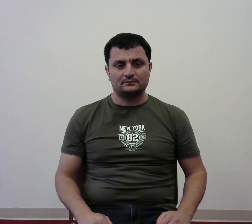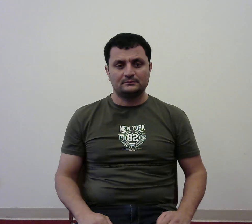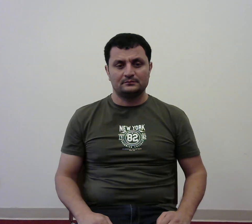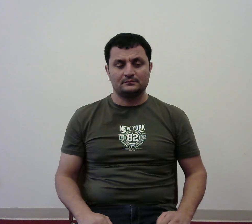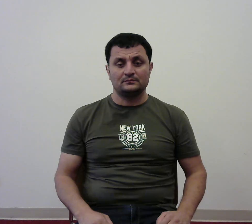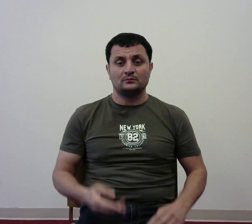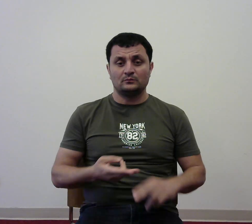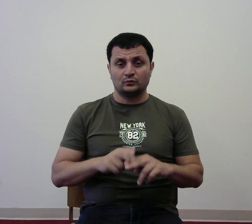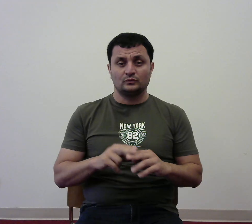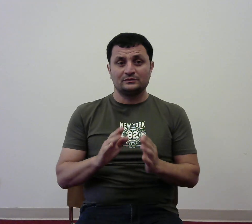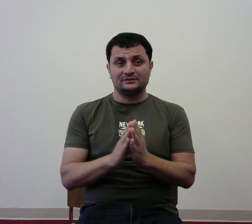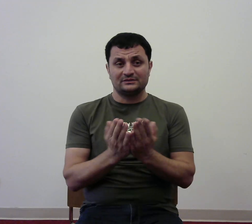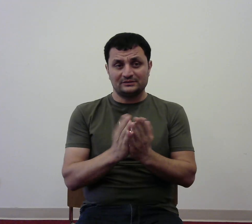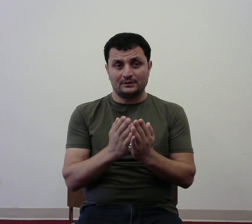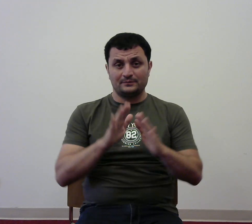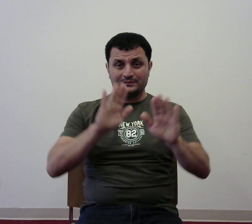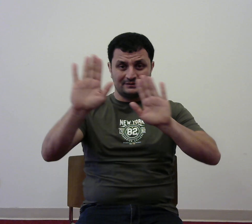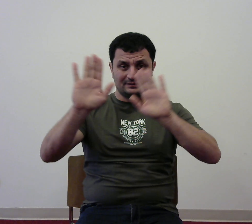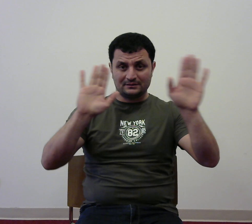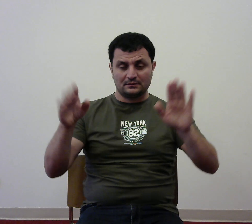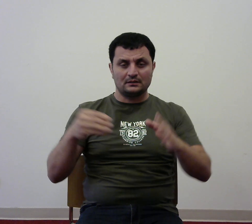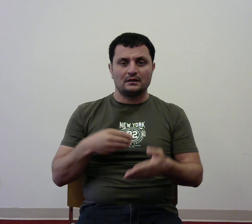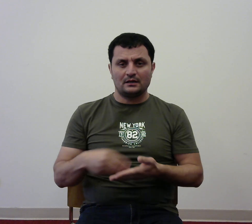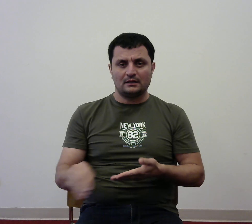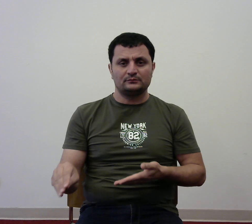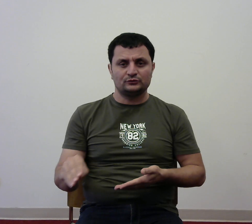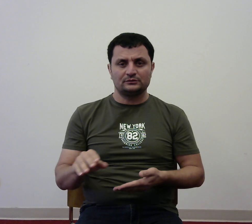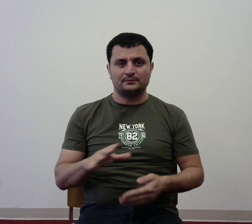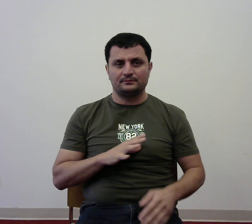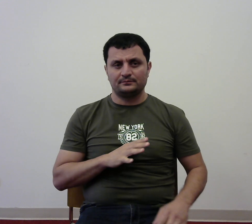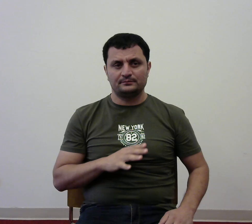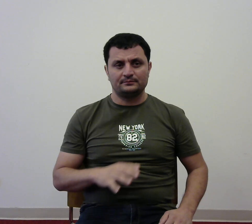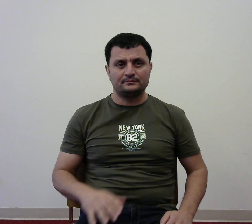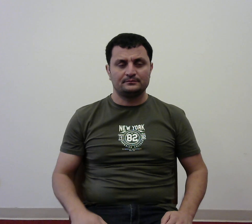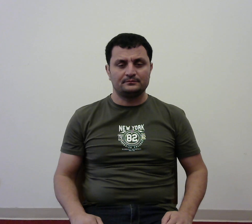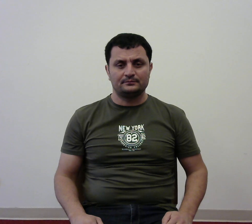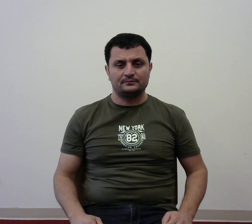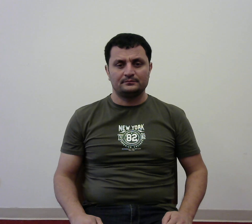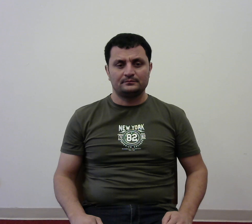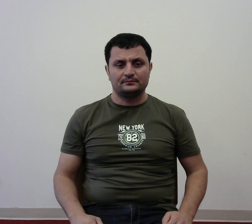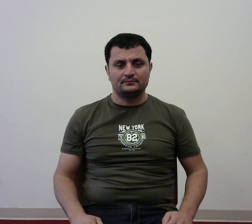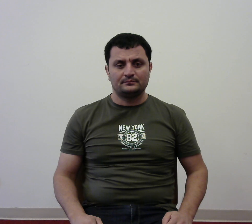Bu kitabları sərgidən almışam